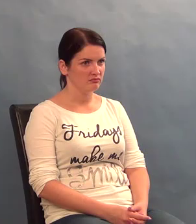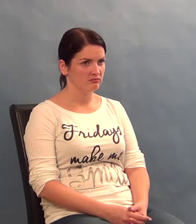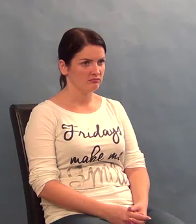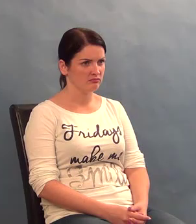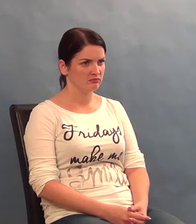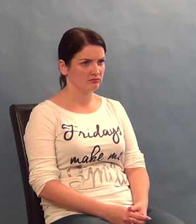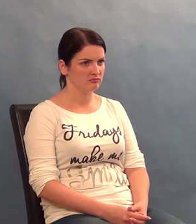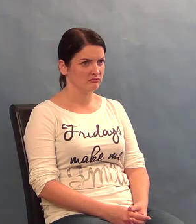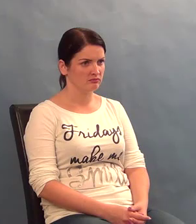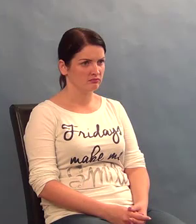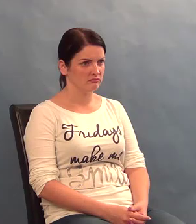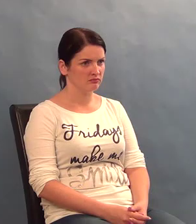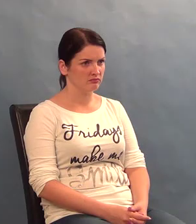Nie, były cztery spotkania.